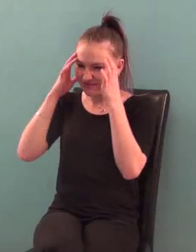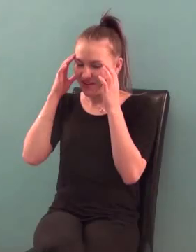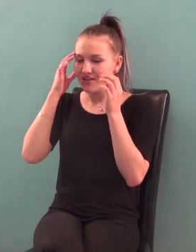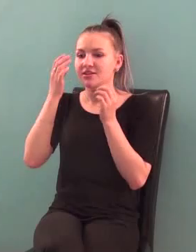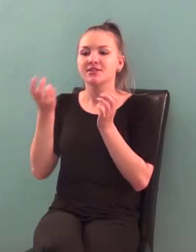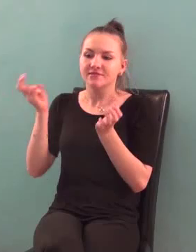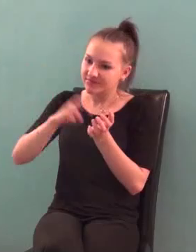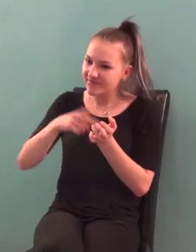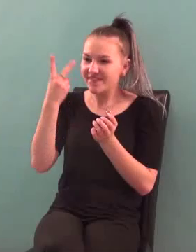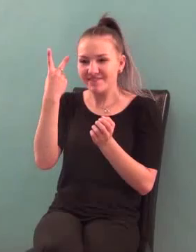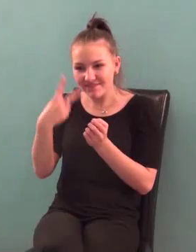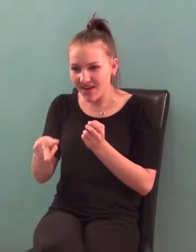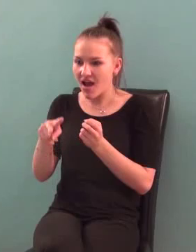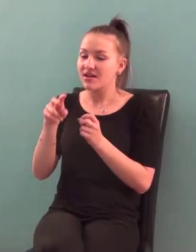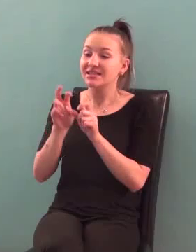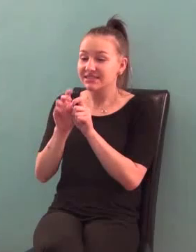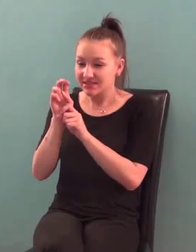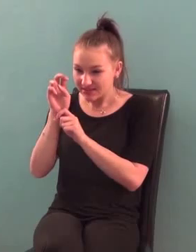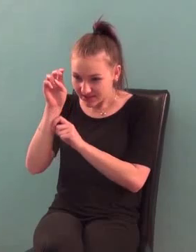Kot wstał i drugi raz zaczął się wspinać na górę.